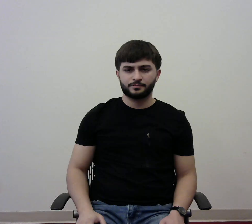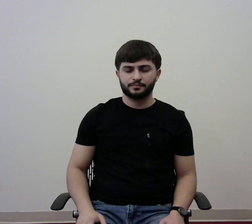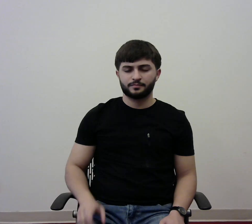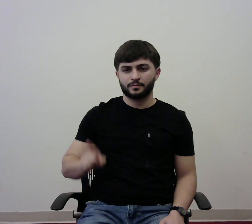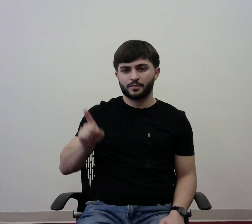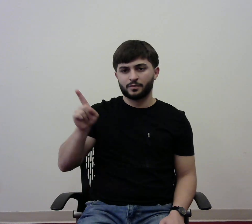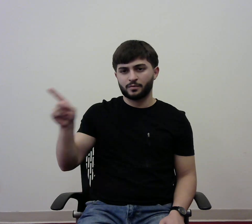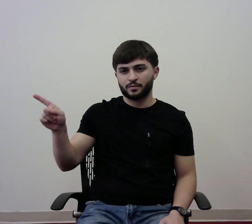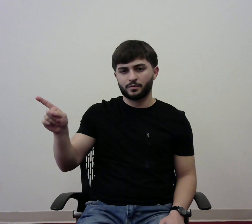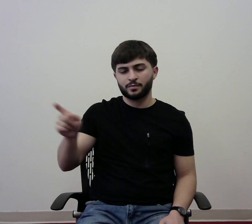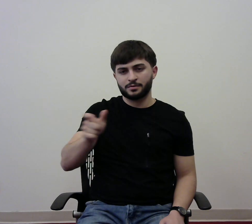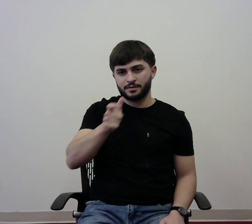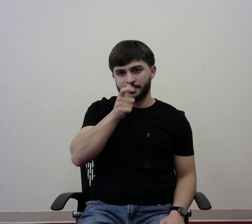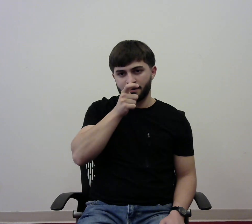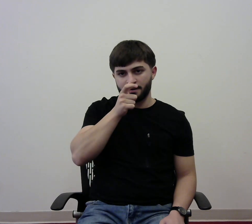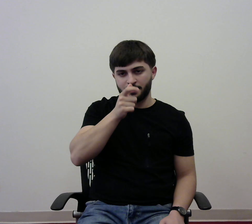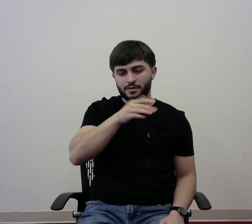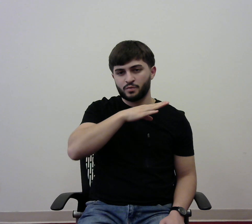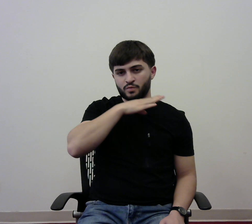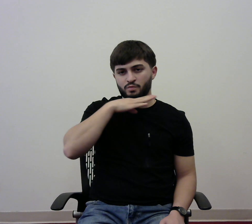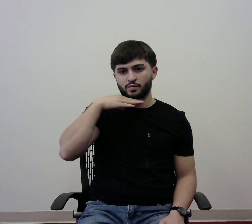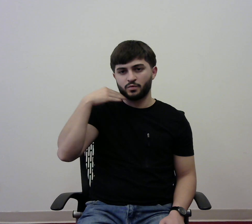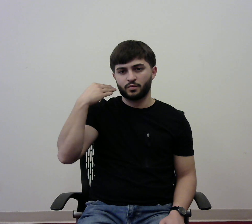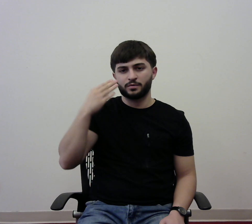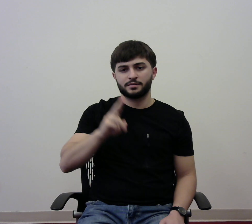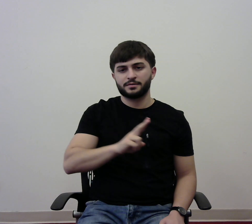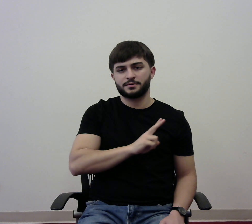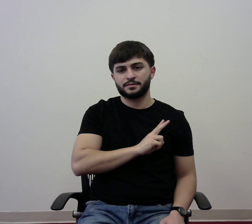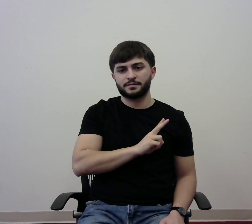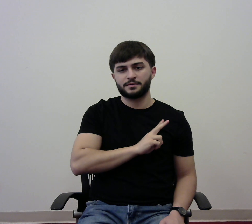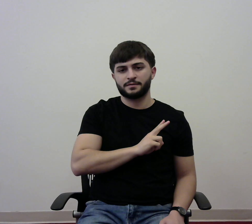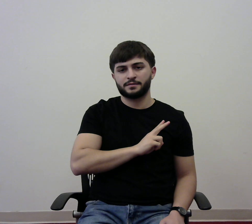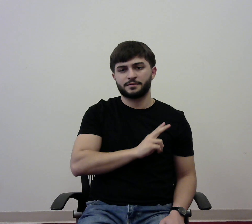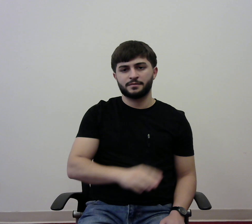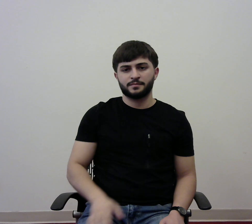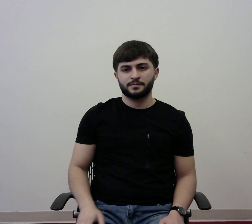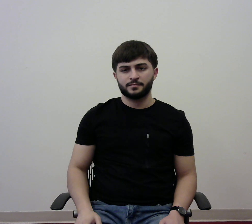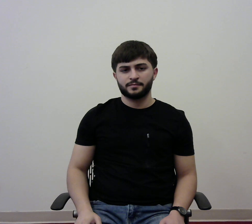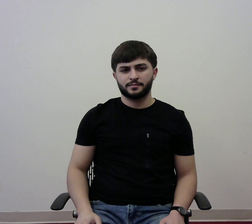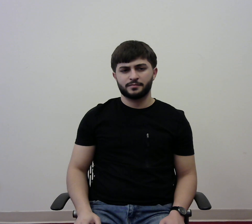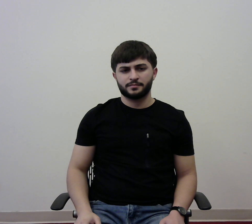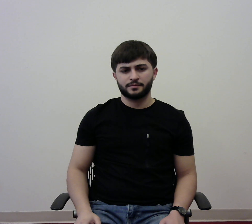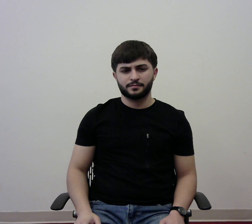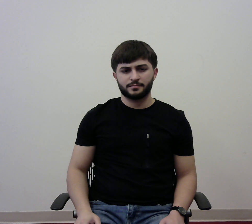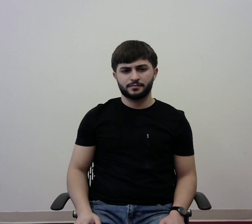O itləri çox sevir